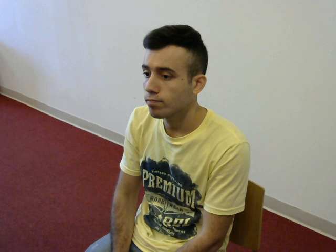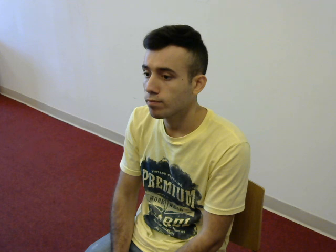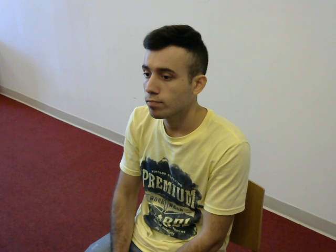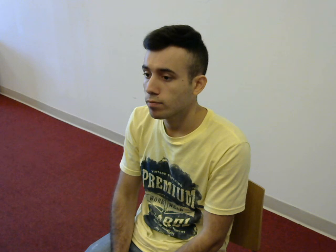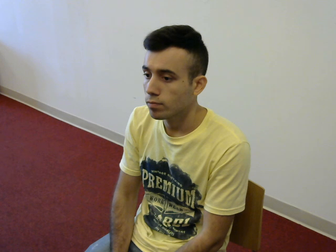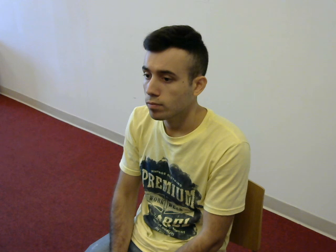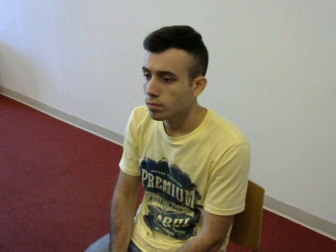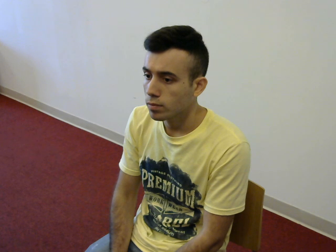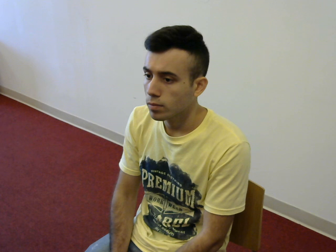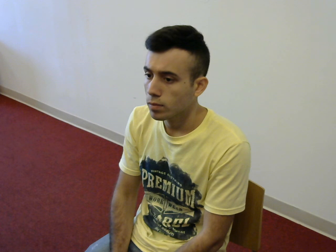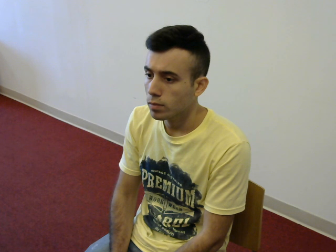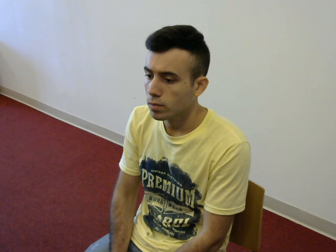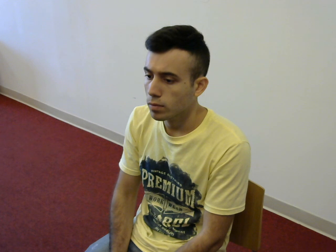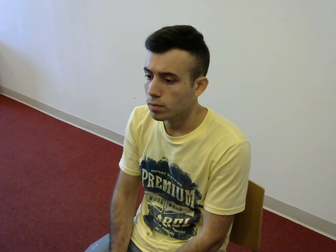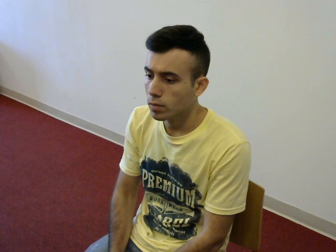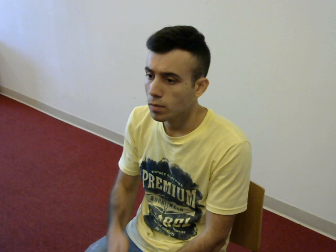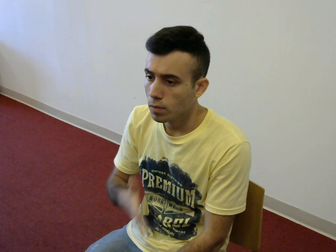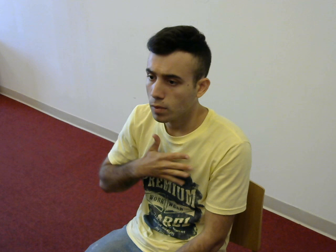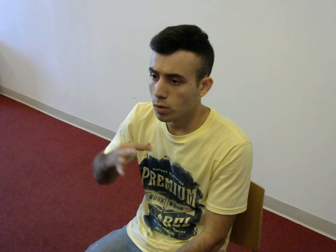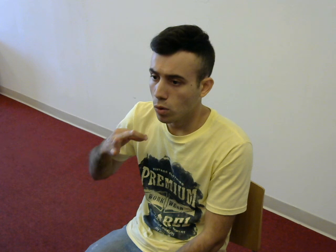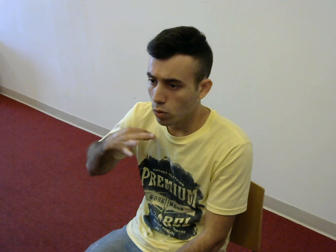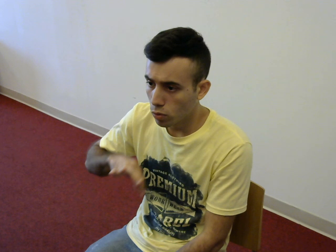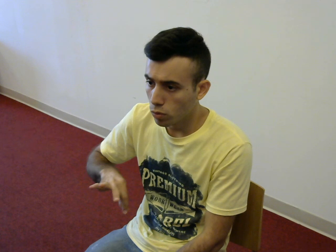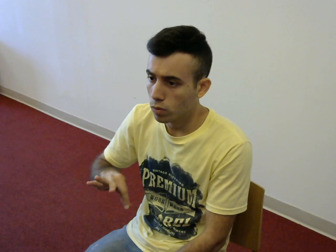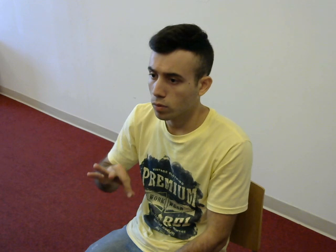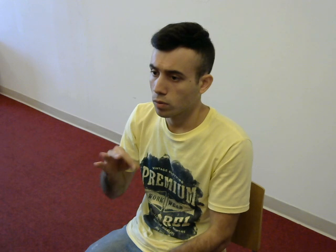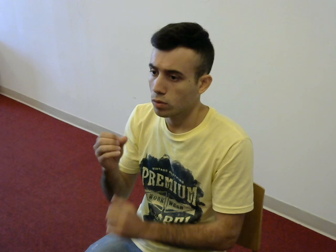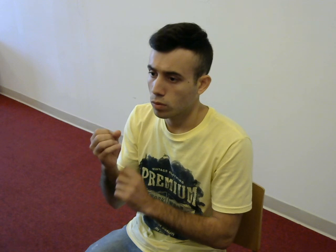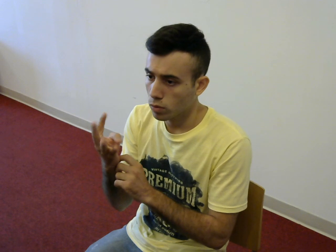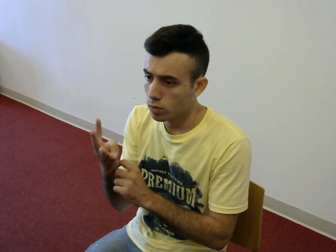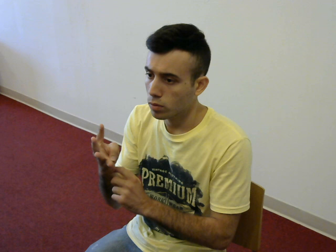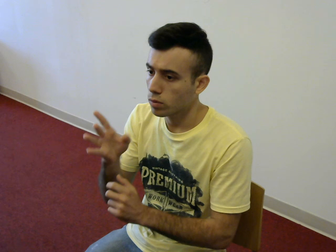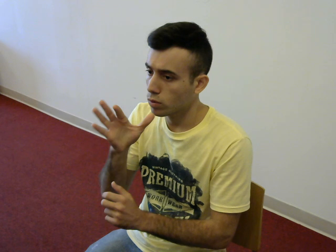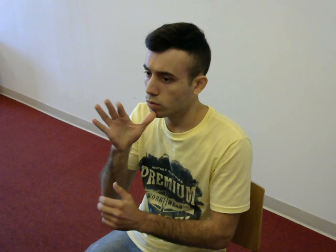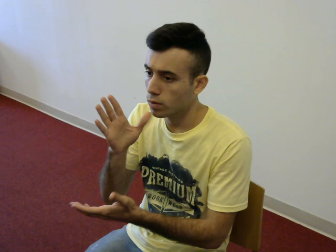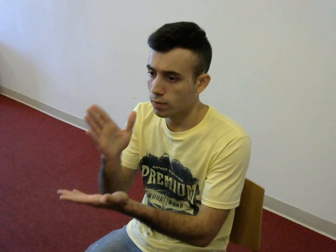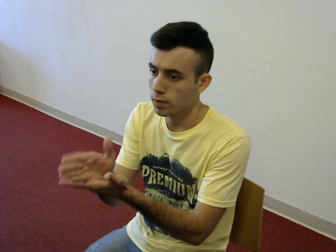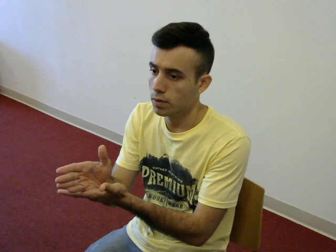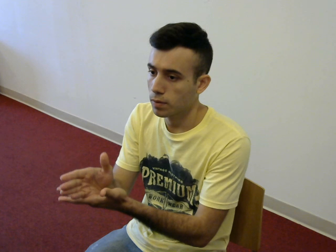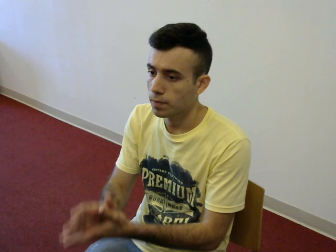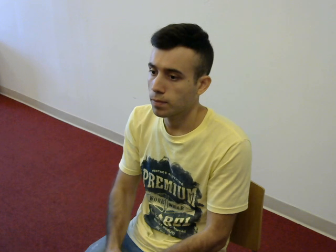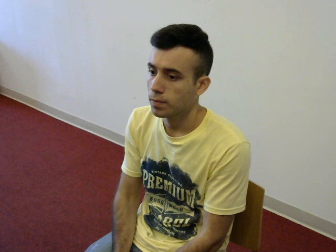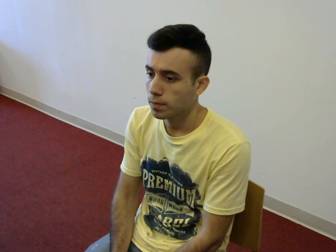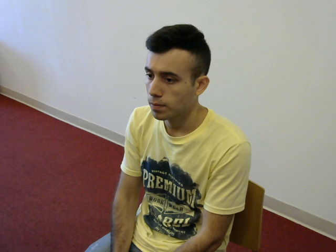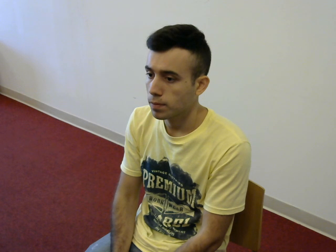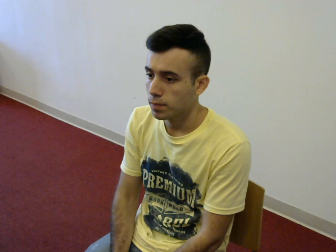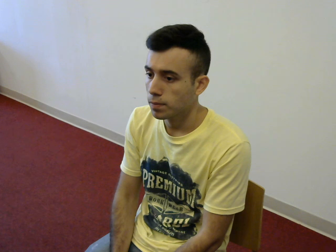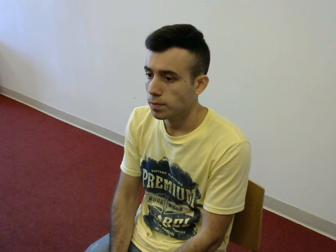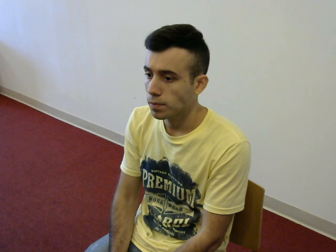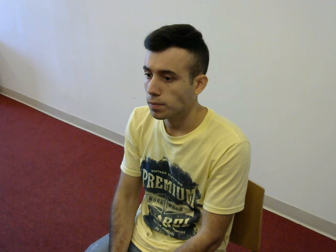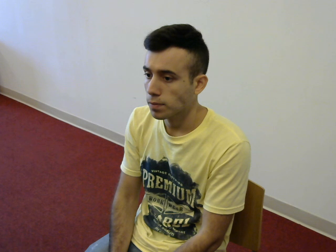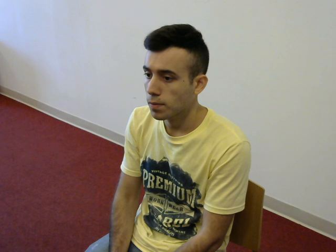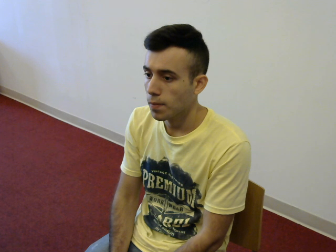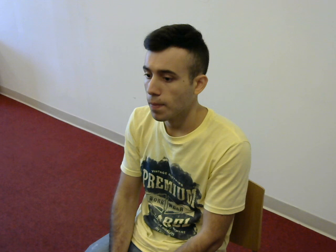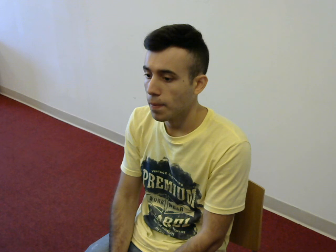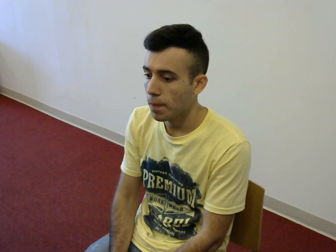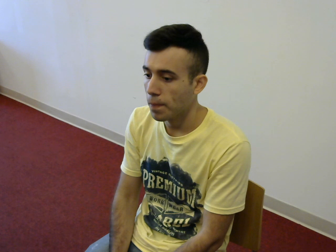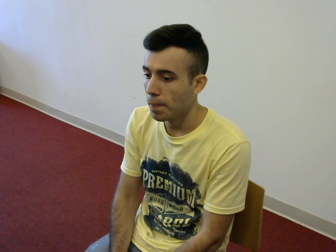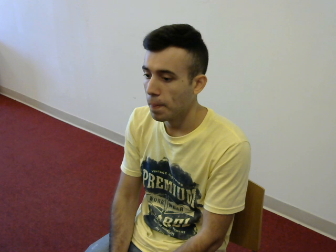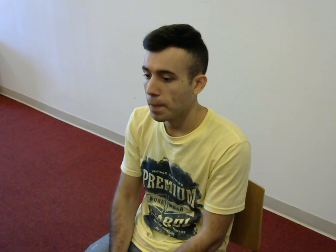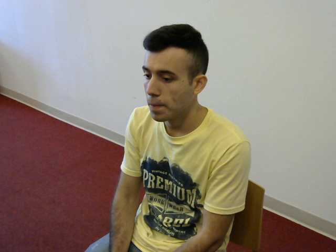Mənim oğlumun 14 yaşı var